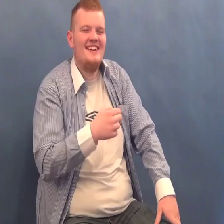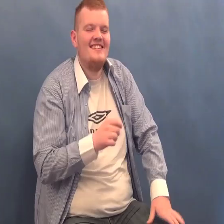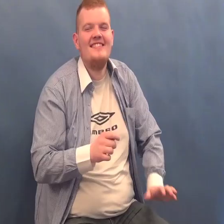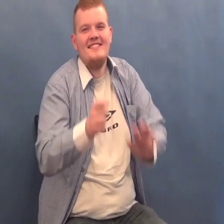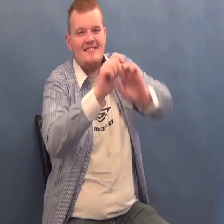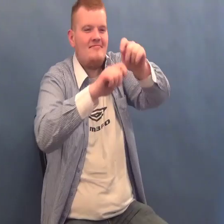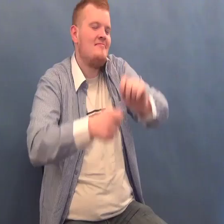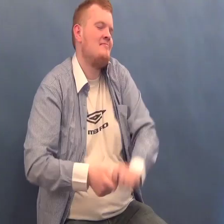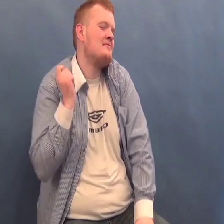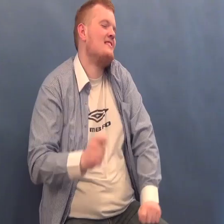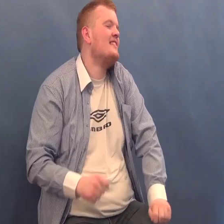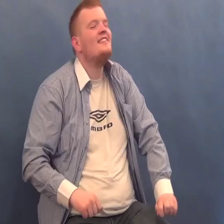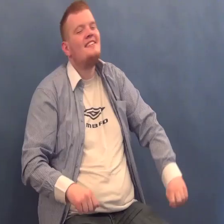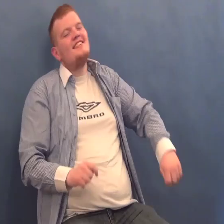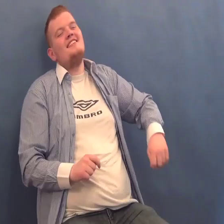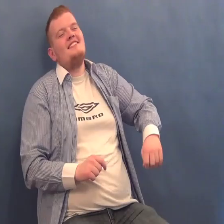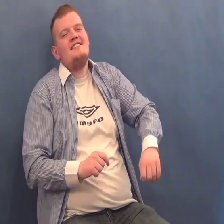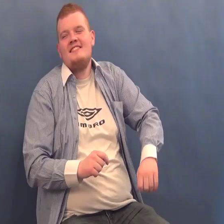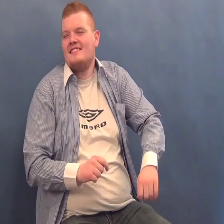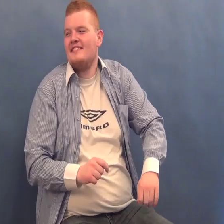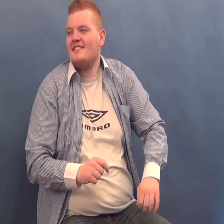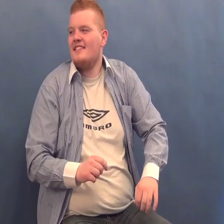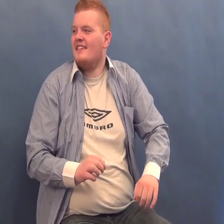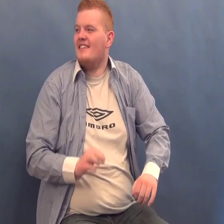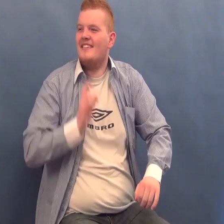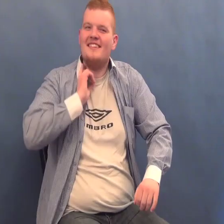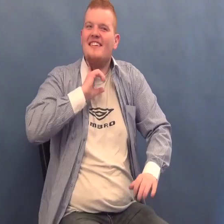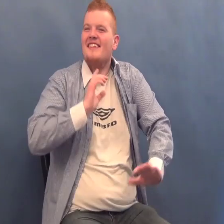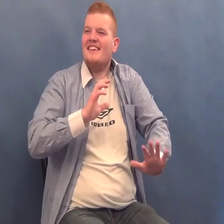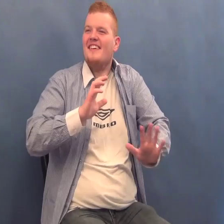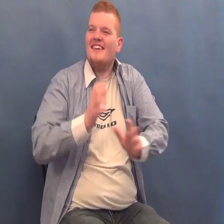Montuje, rzuca czymś, odwraca się i jest mu głupio.